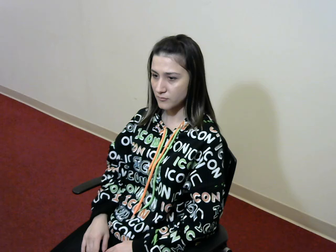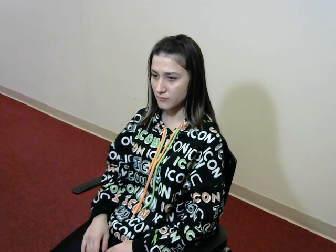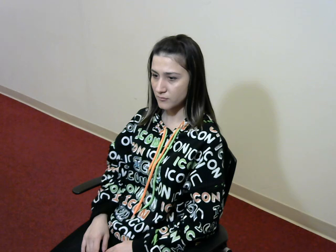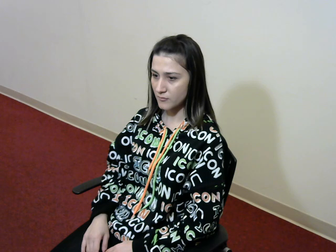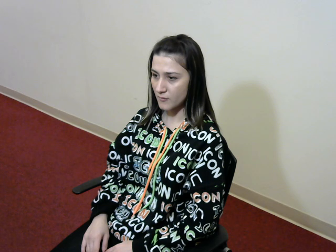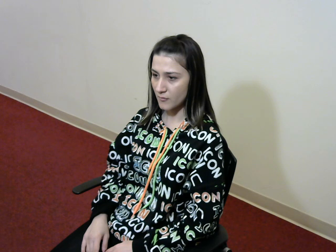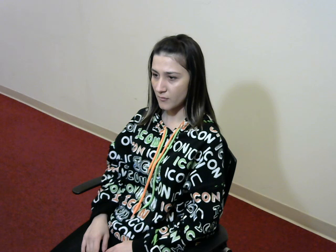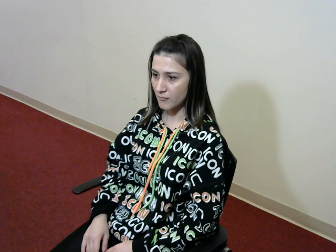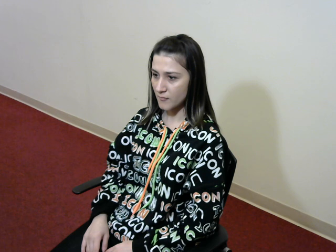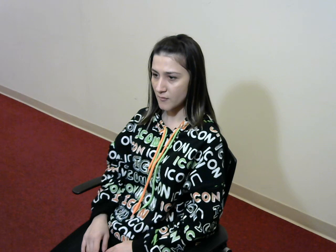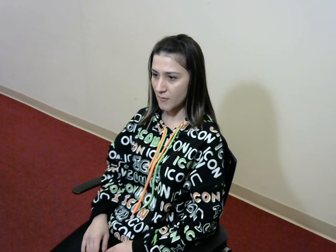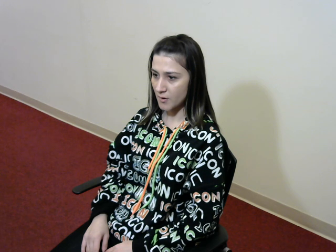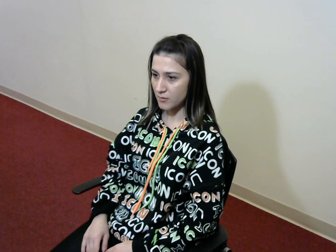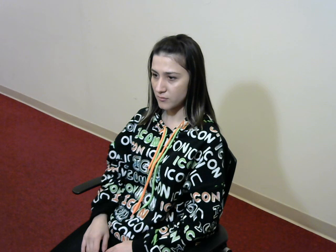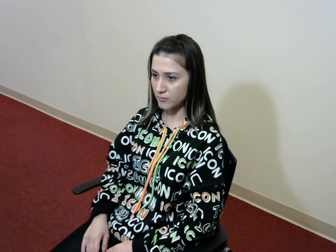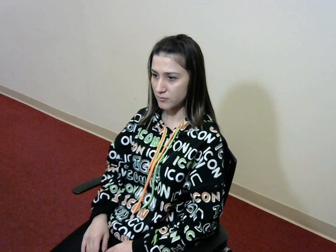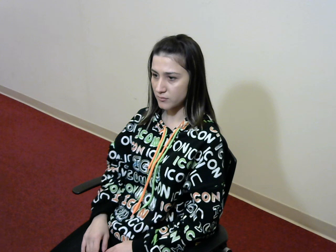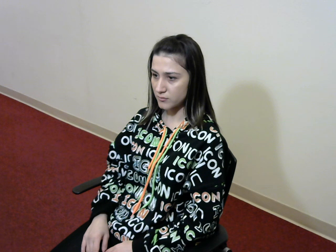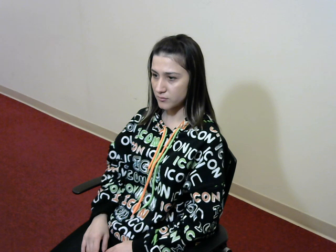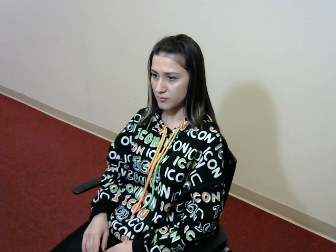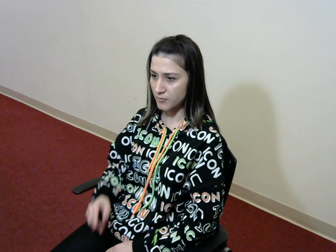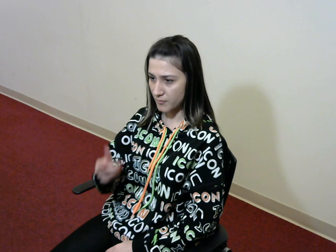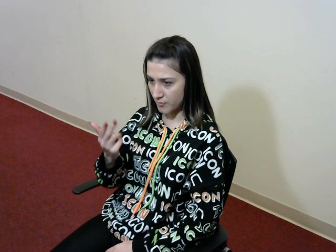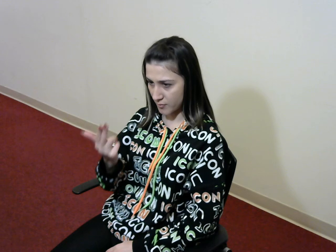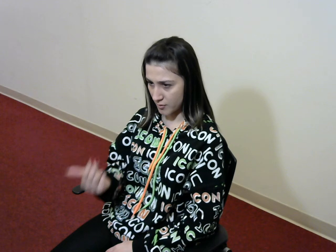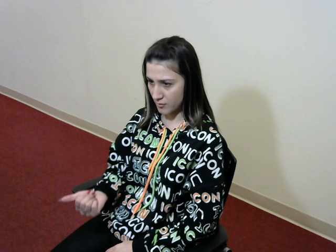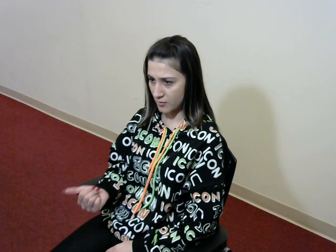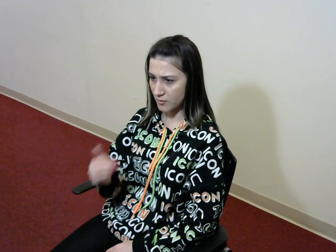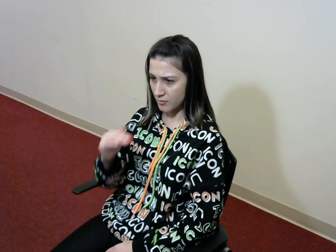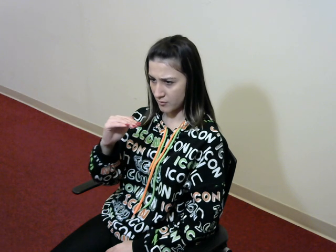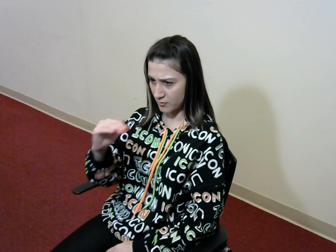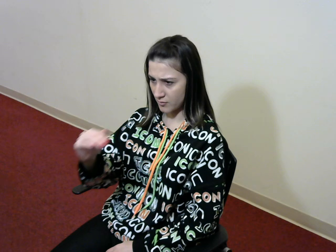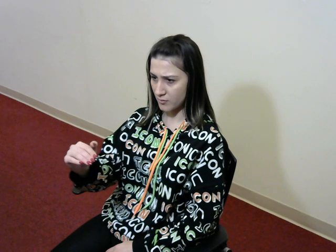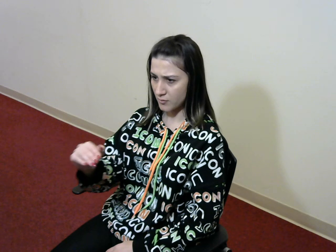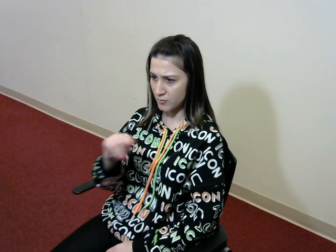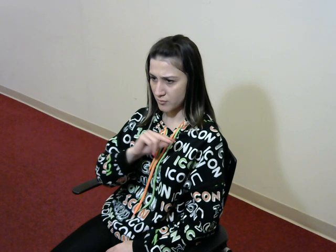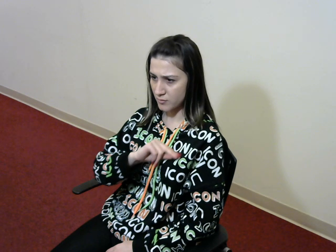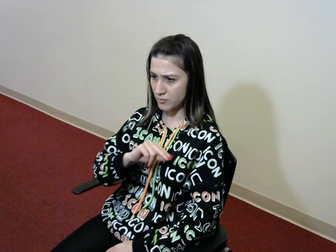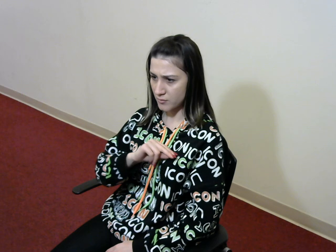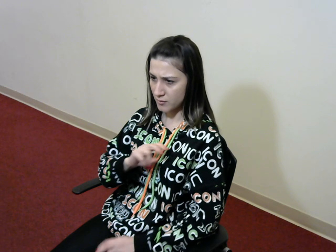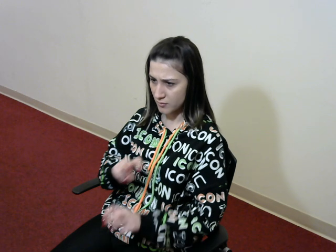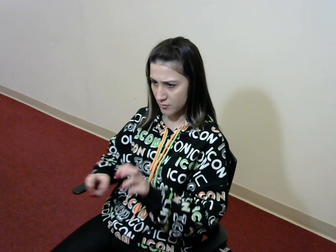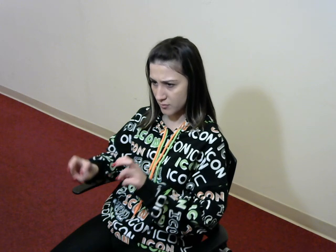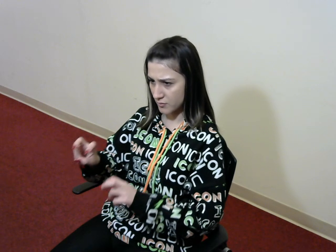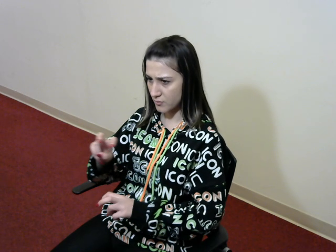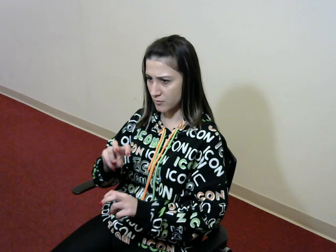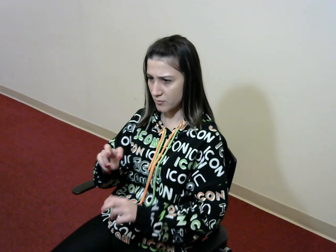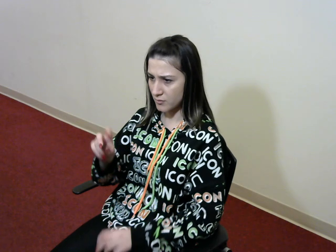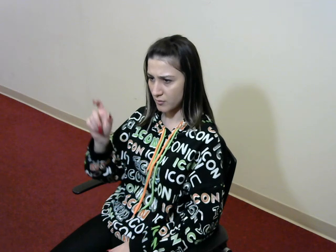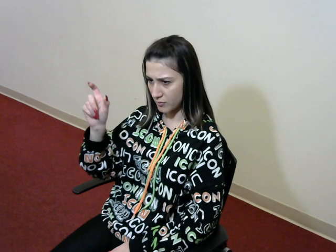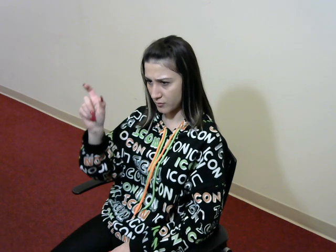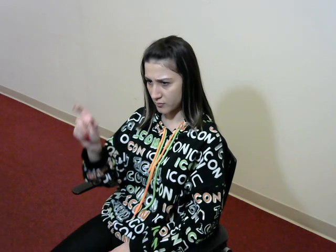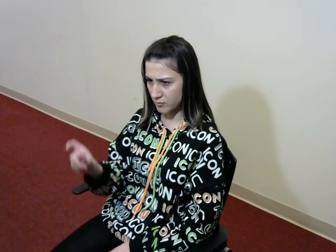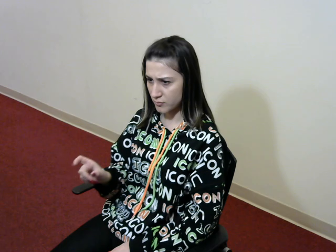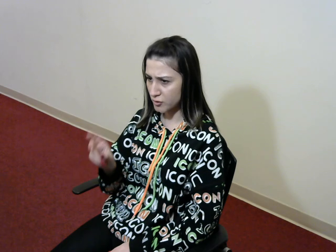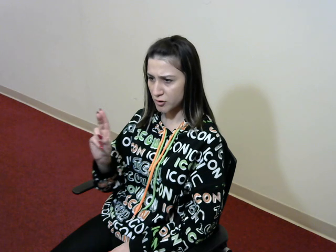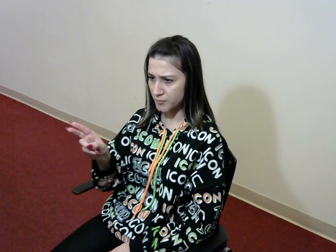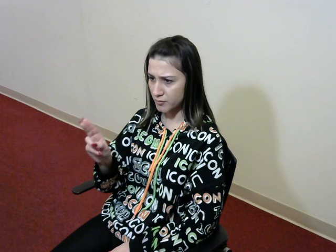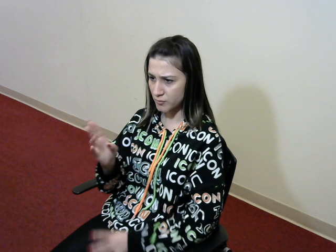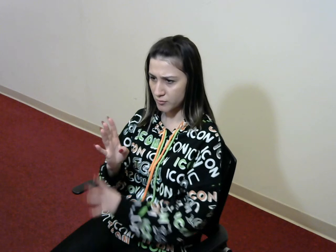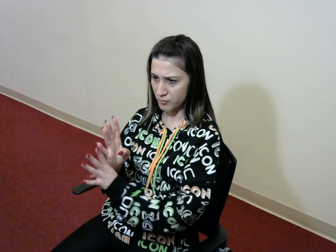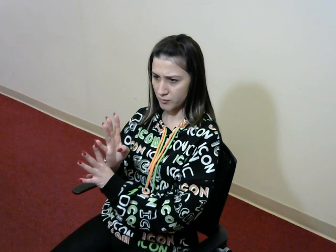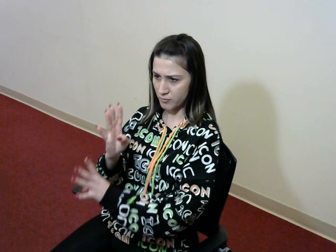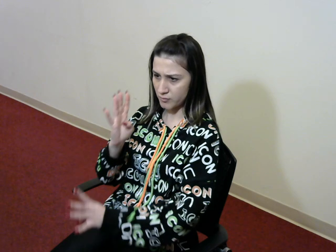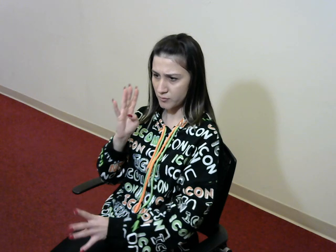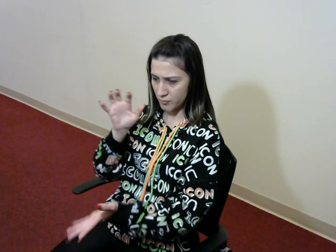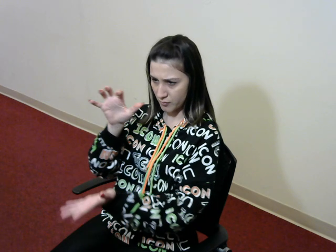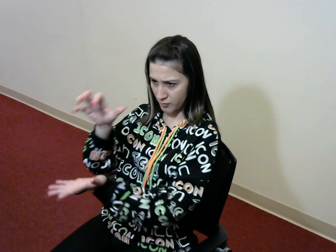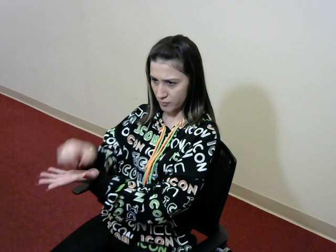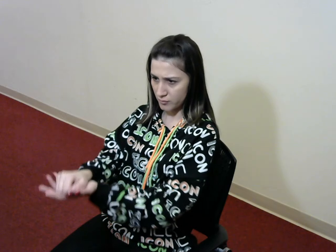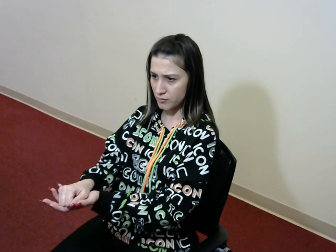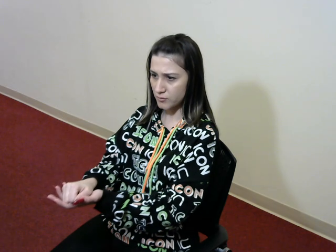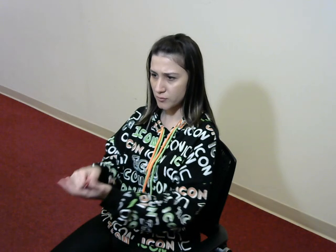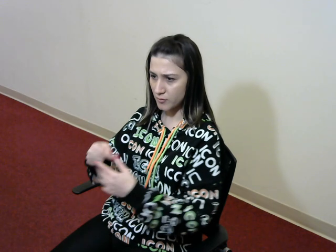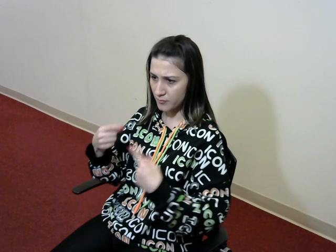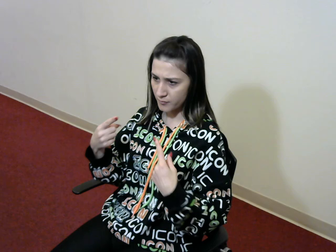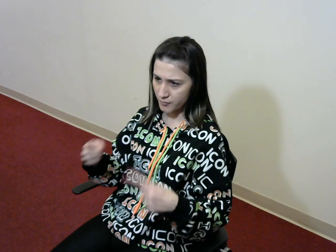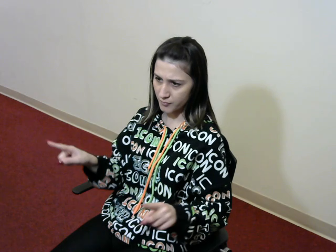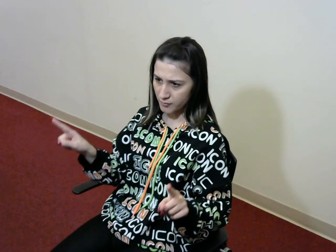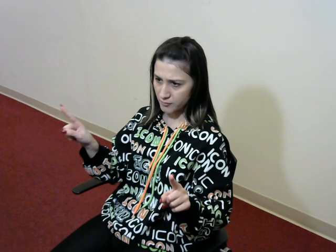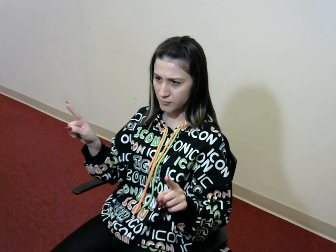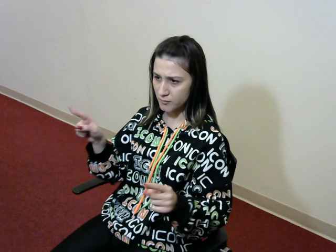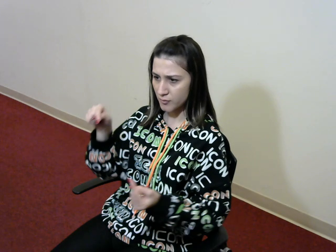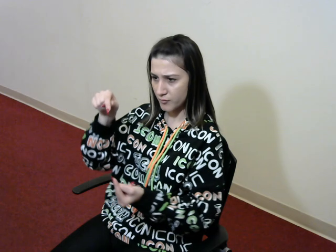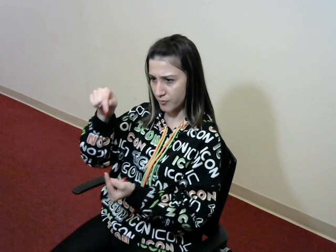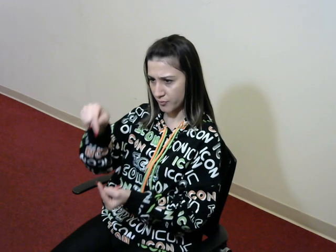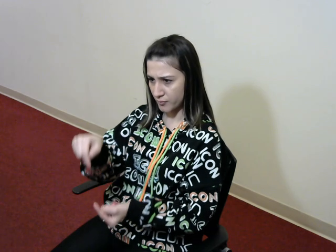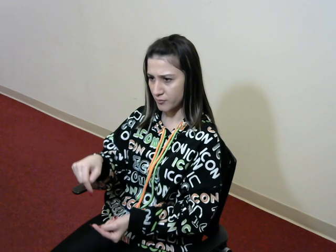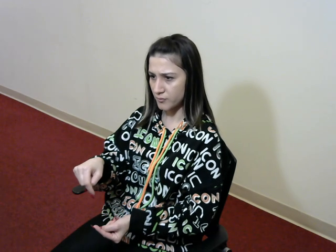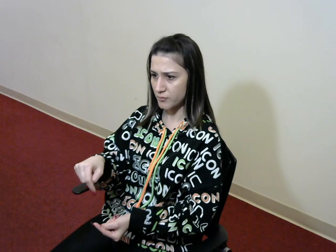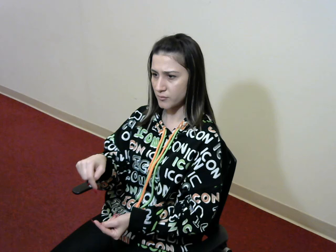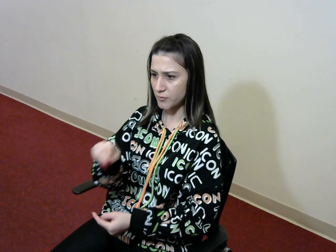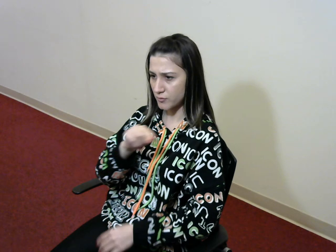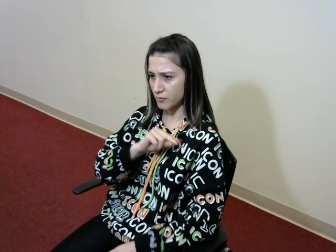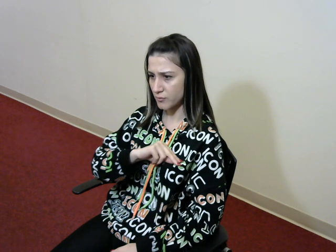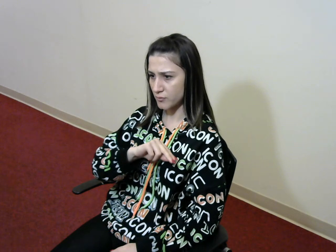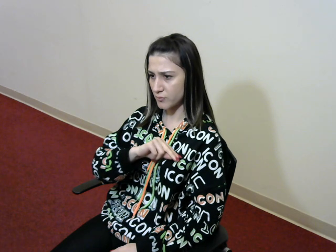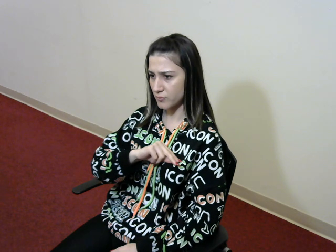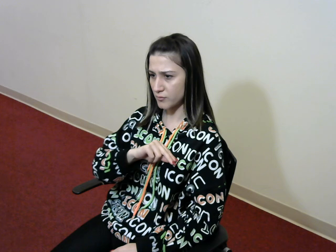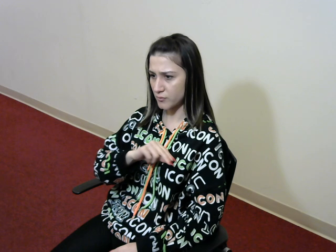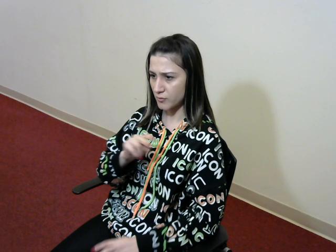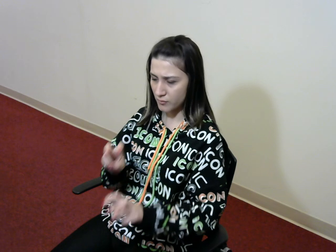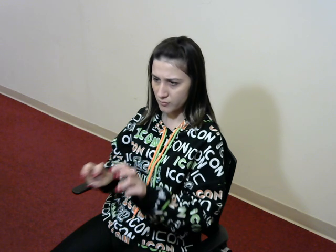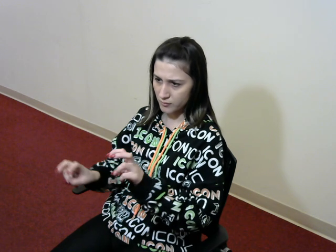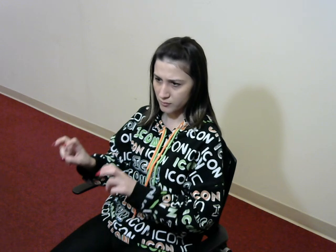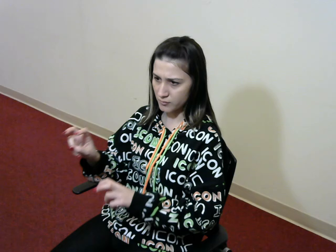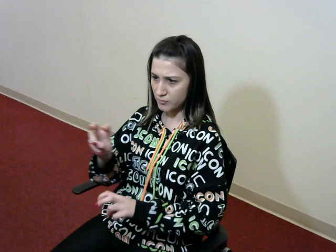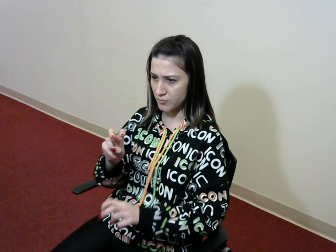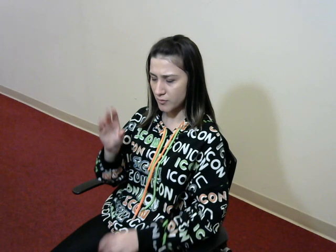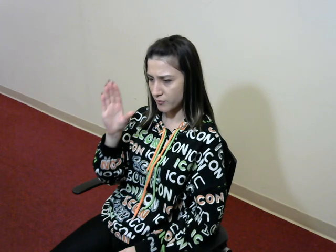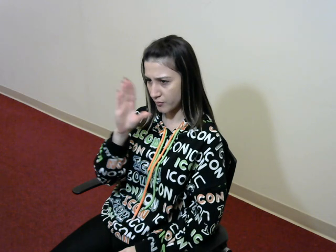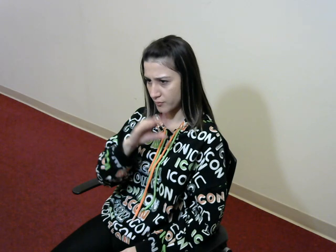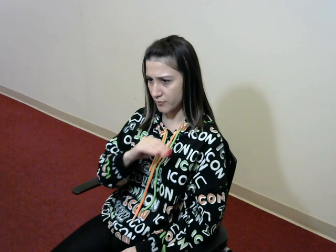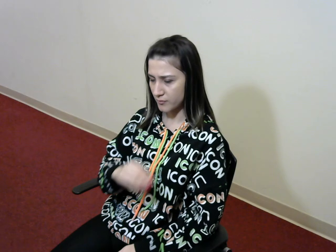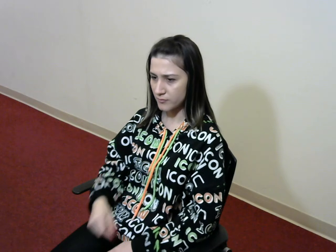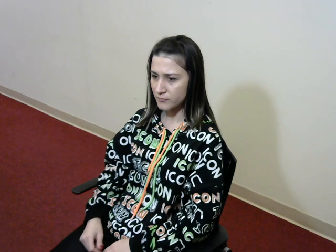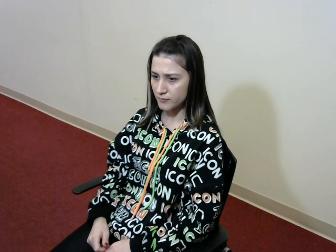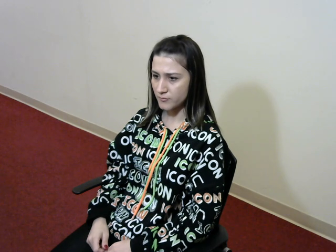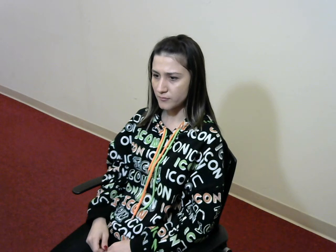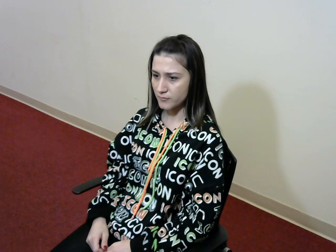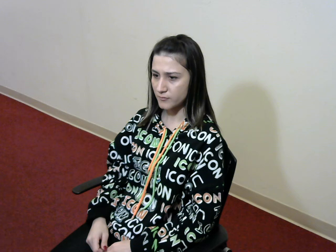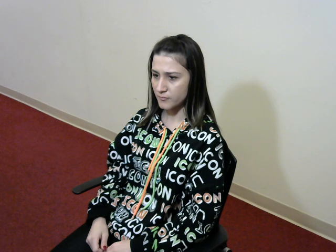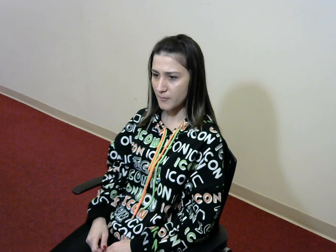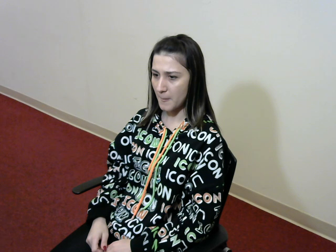Bəli, siz İş axtaran şəxs kimi növbə tutub başqa uyğun işlər axtara bilərsiniz